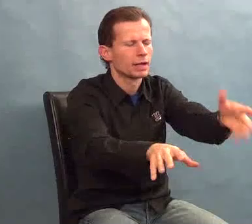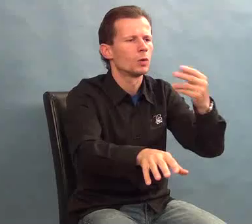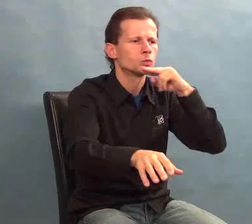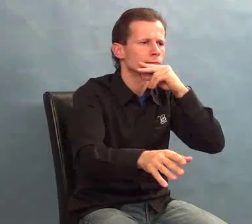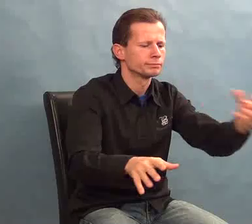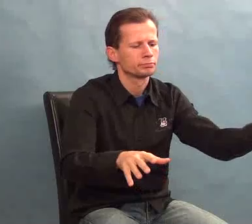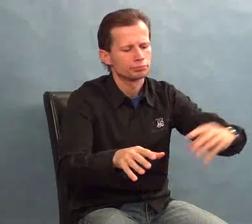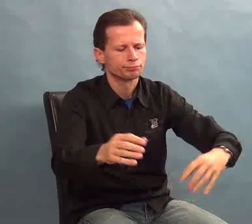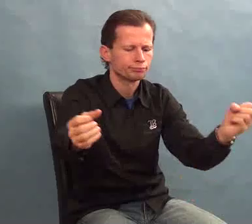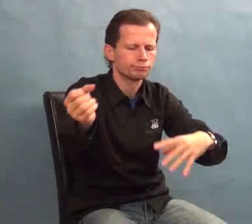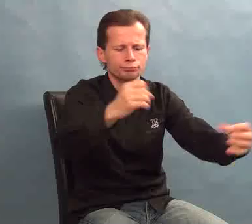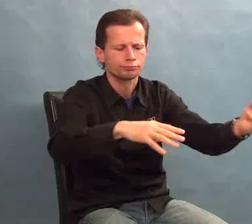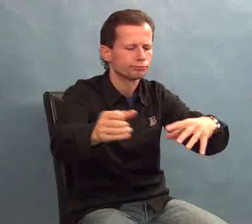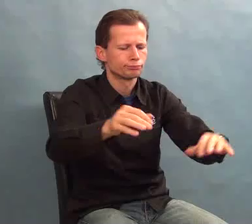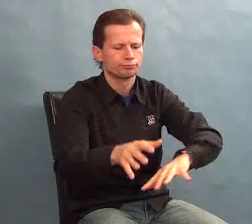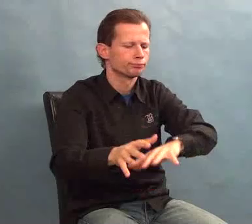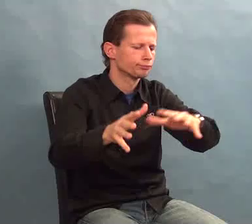Wrzucają je do kosza, aż jest już pełen.